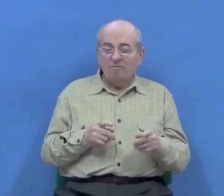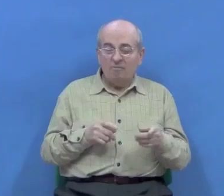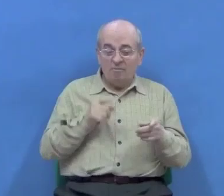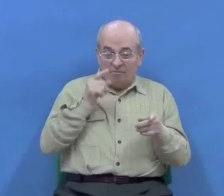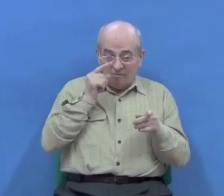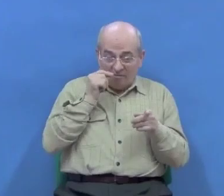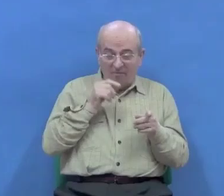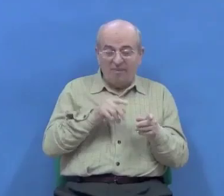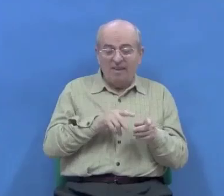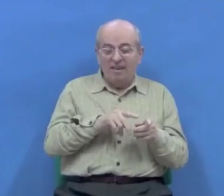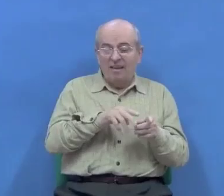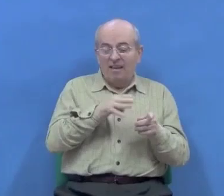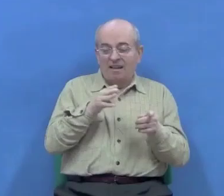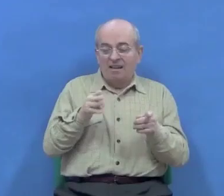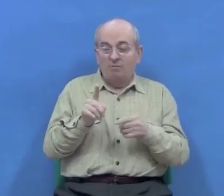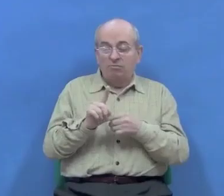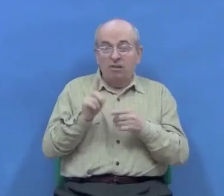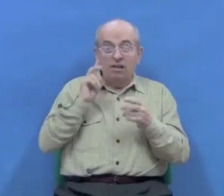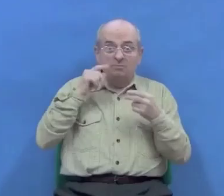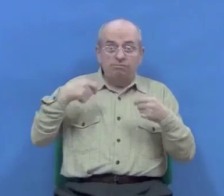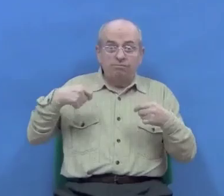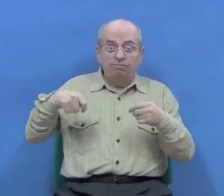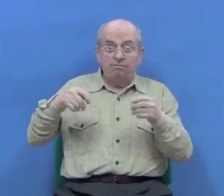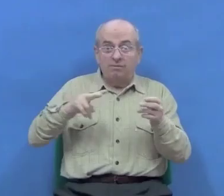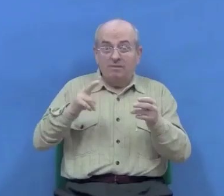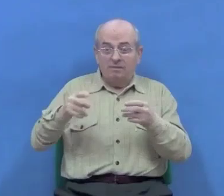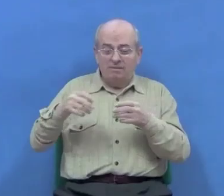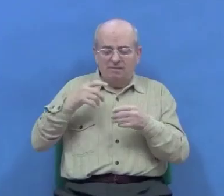Spała, budzik zadzwonił